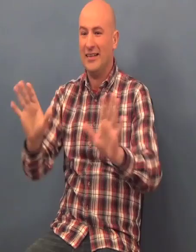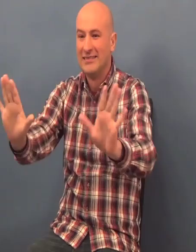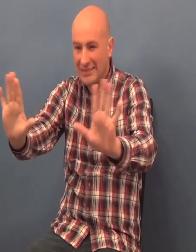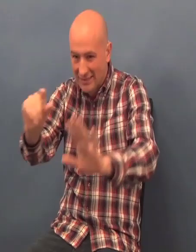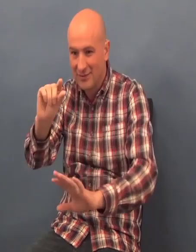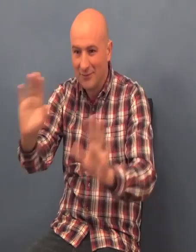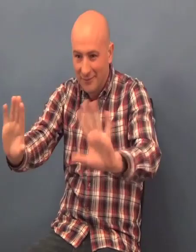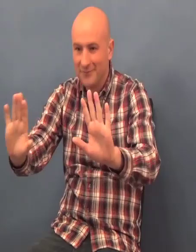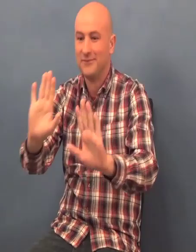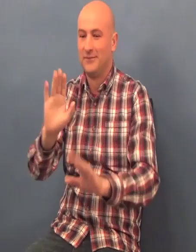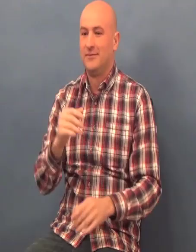"Nie, moment, nie."